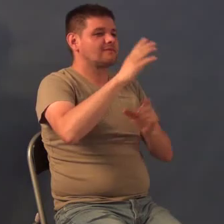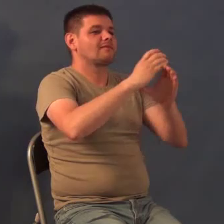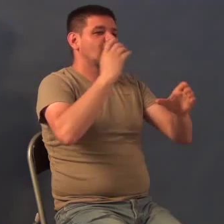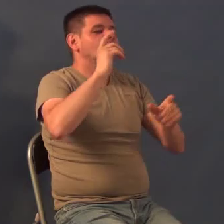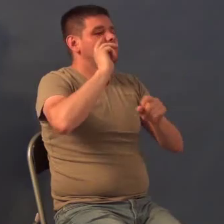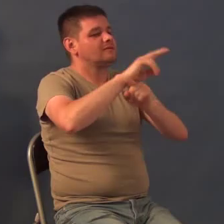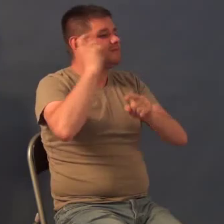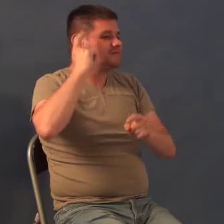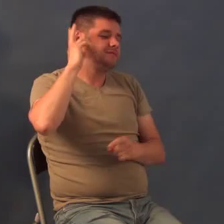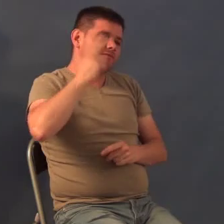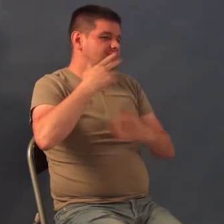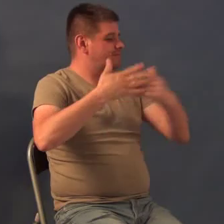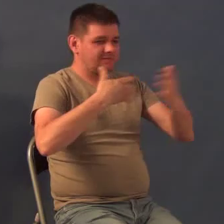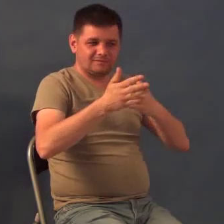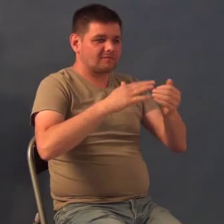Do autobusu wsiedli słyszący, głusi i słabosłyszący.